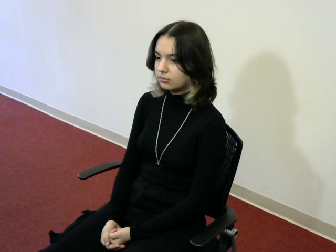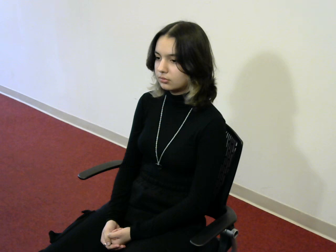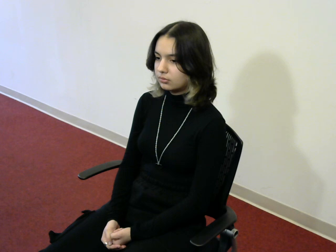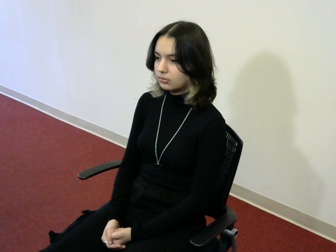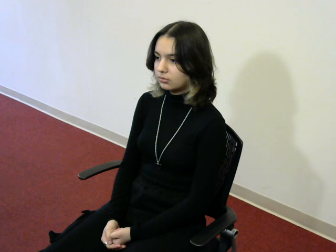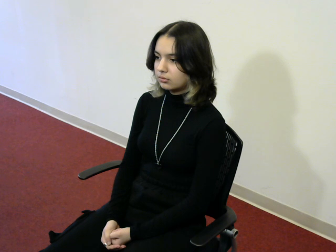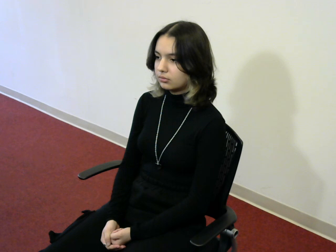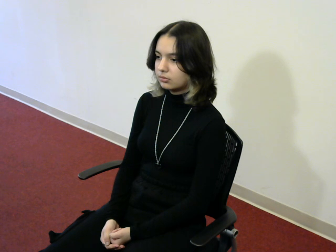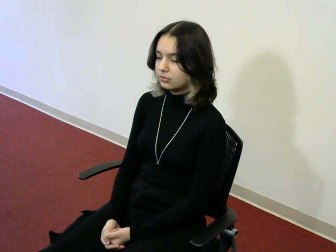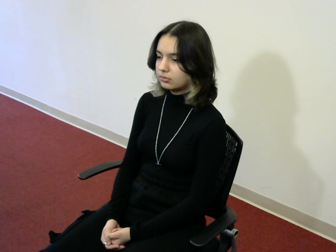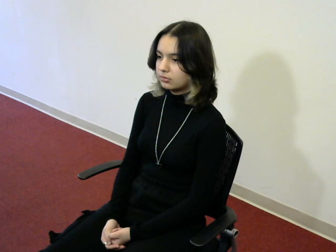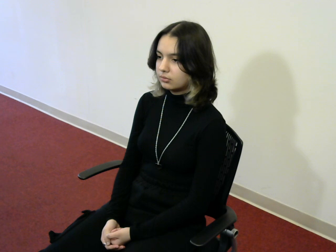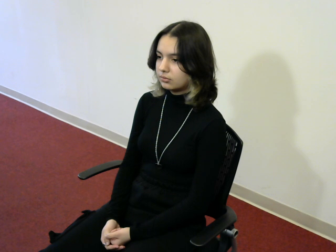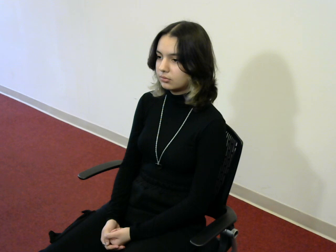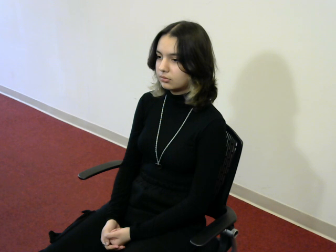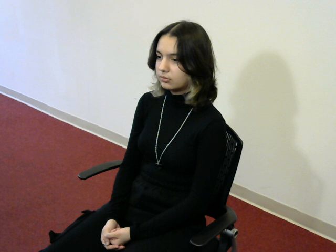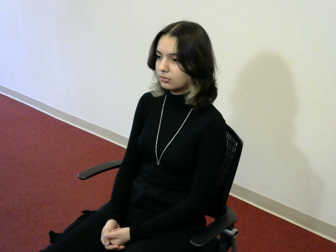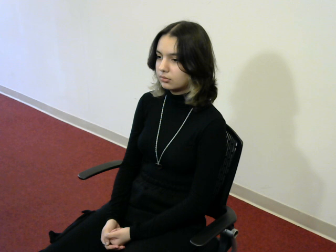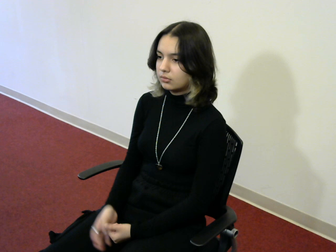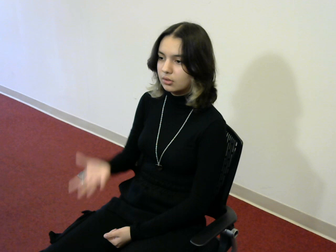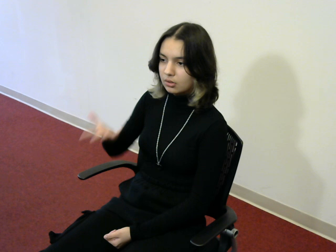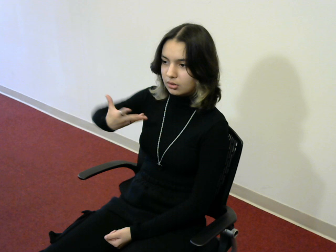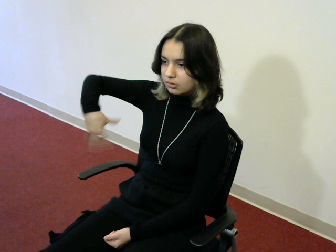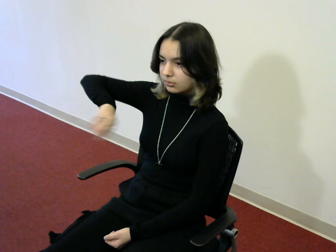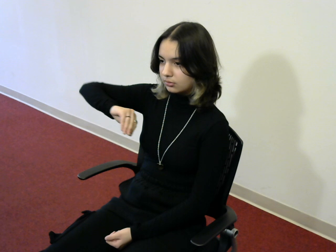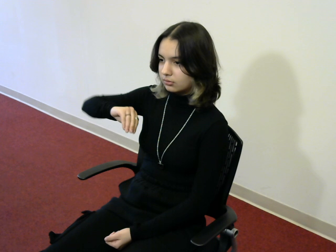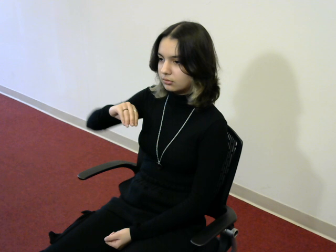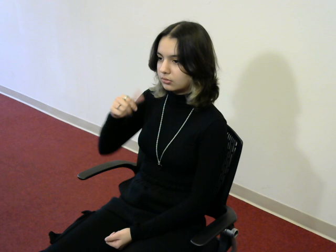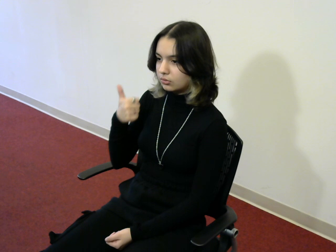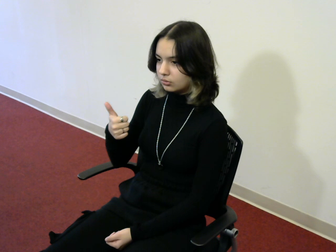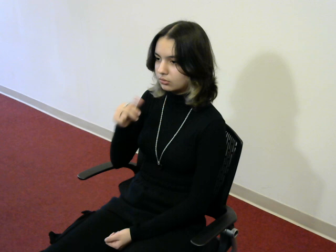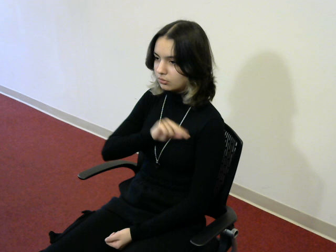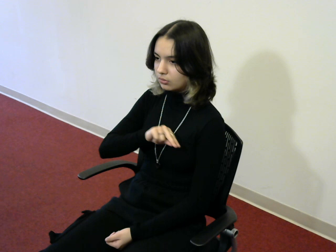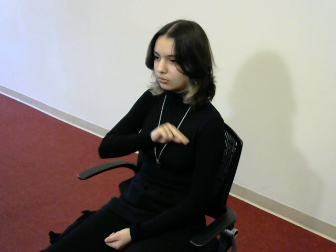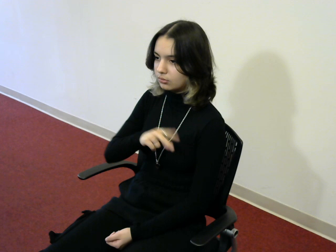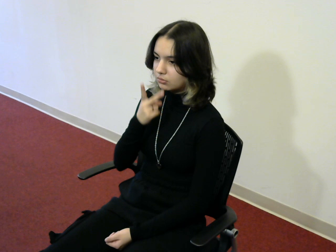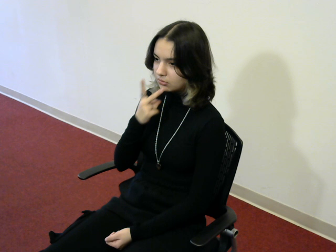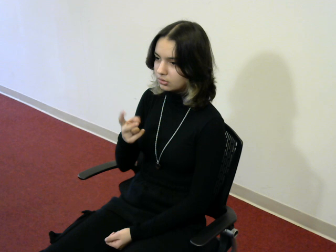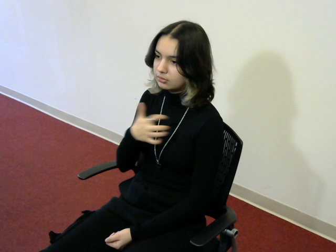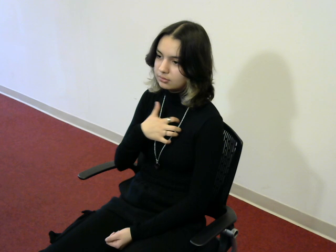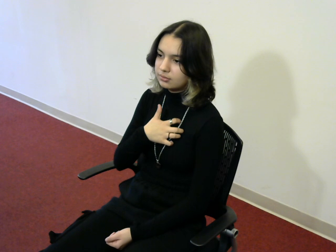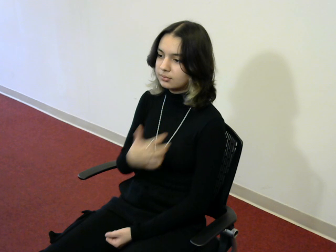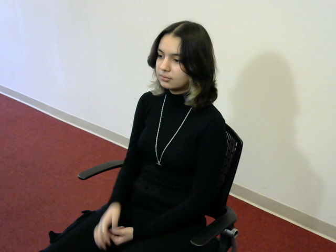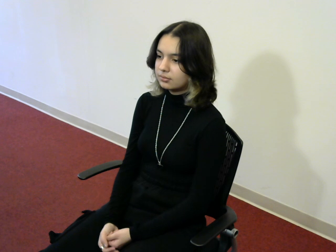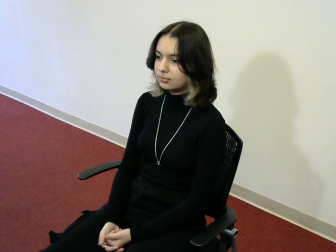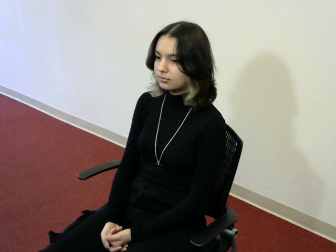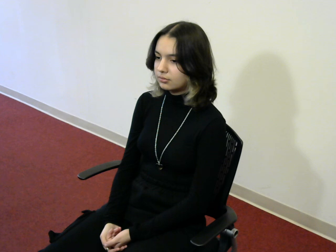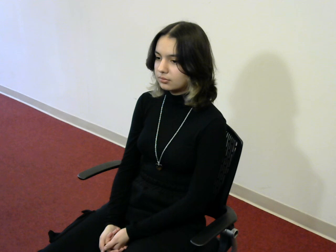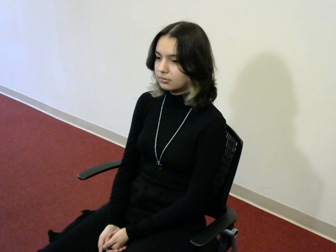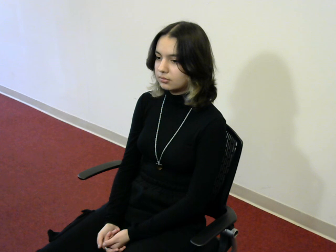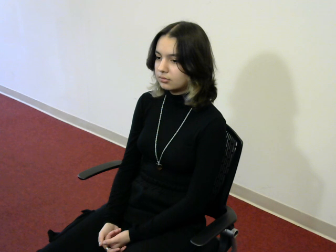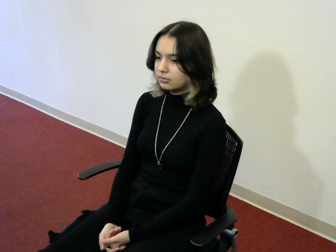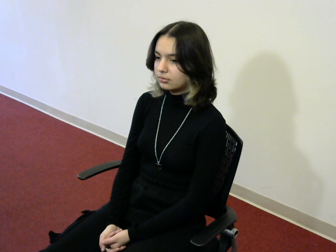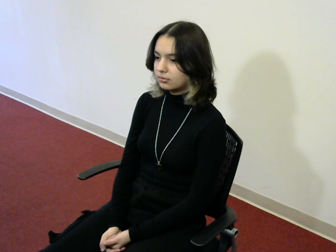Hamı yaxşı işlər görmək istəyir